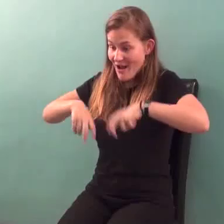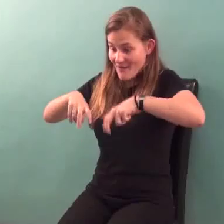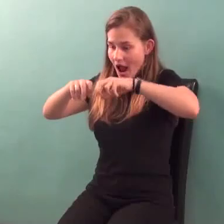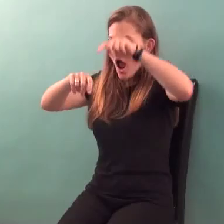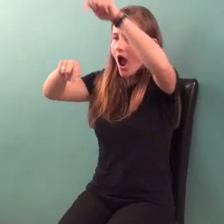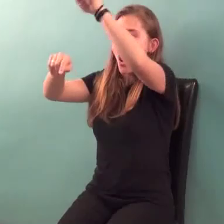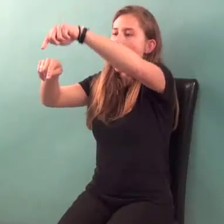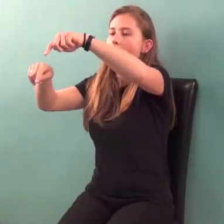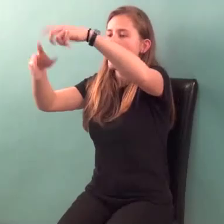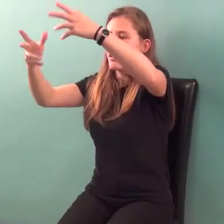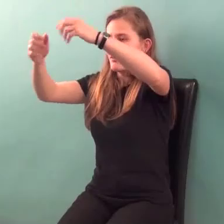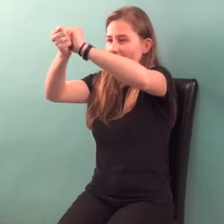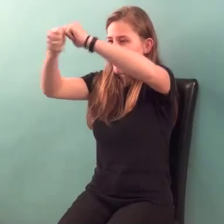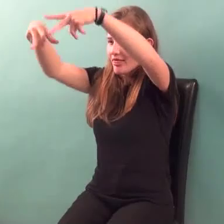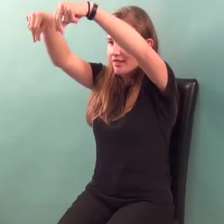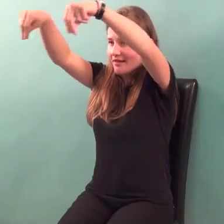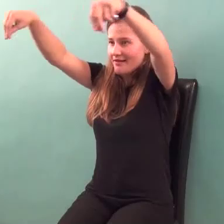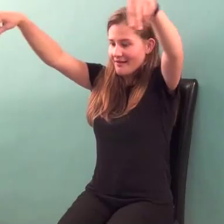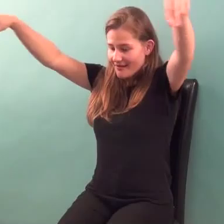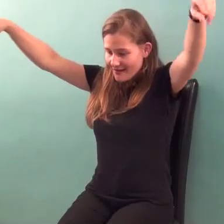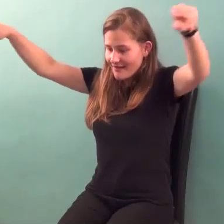A tam dalej wisi na sznurku pranie.